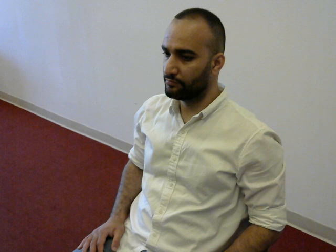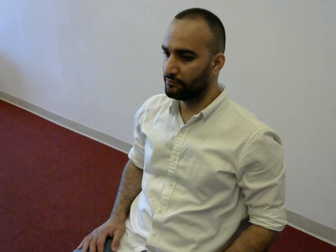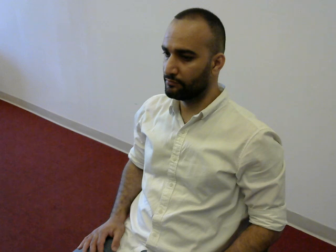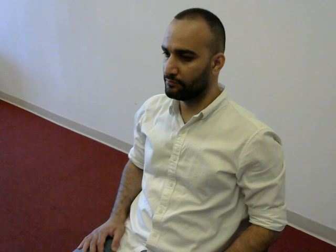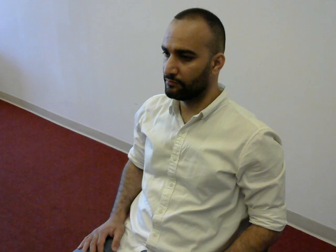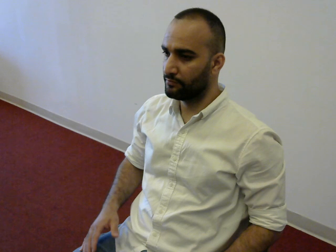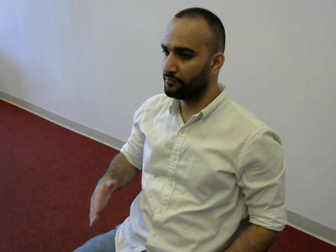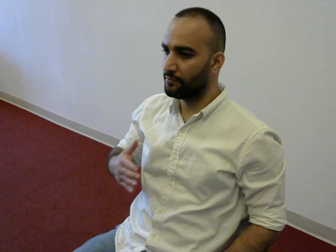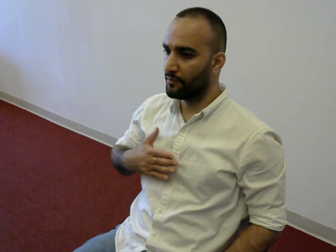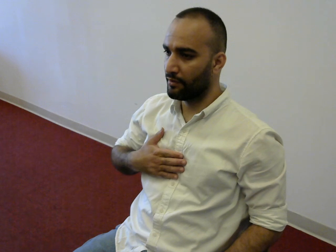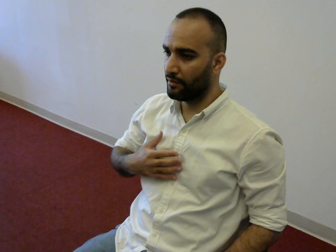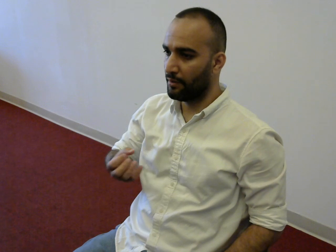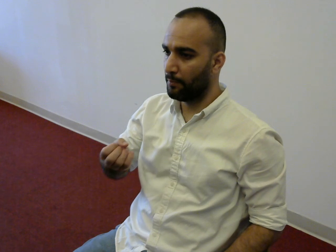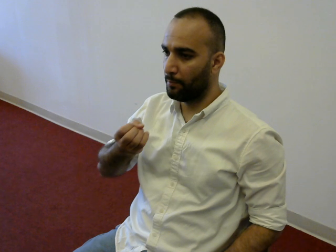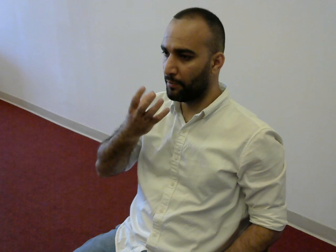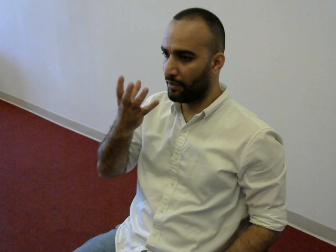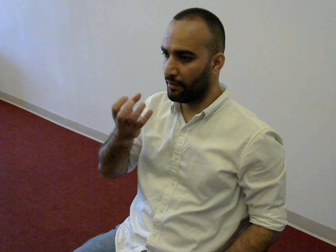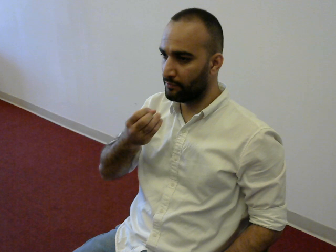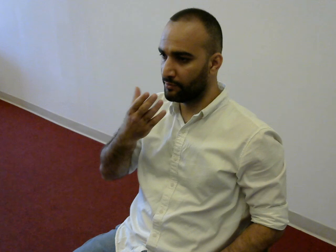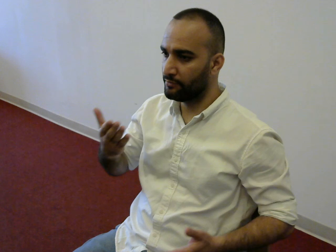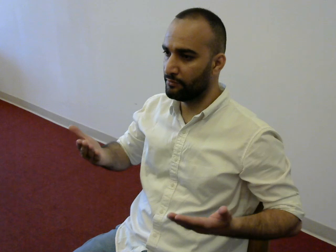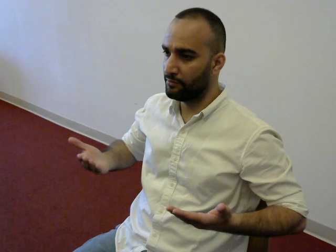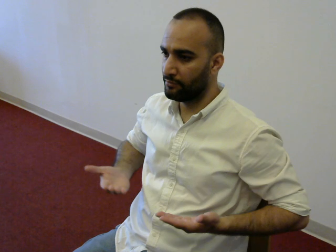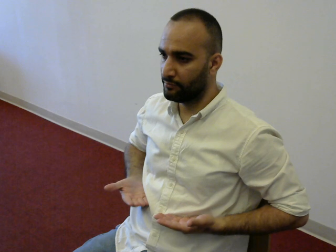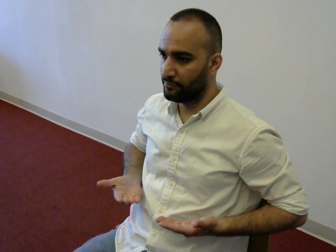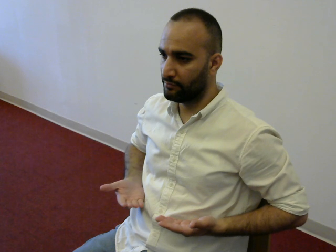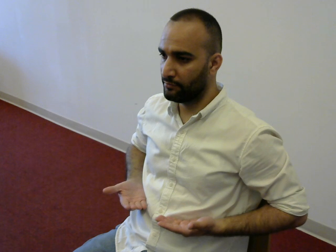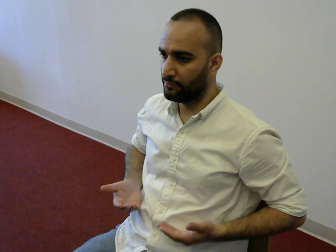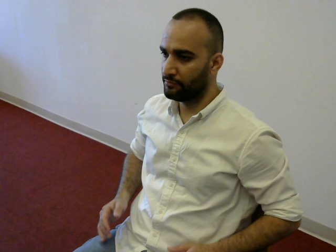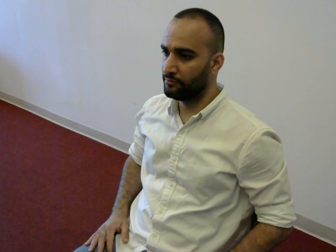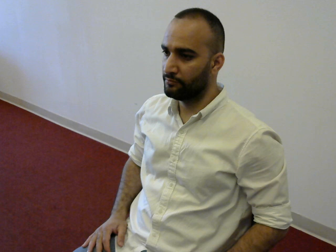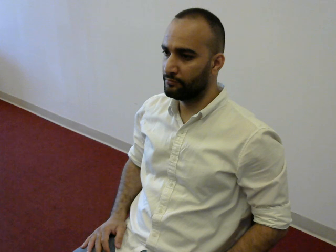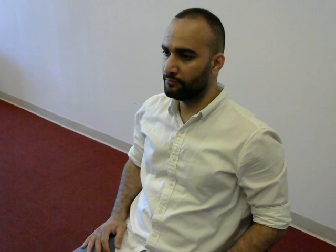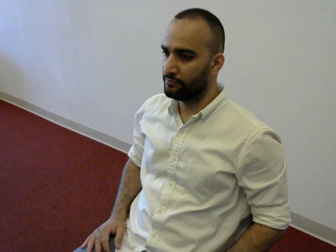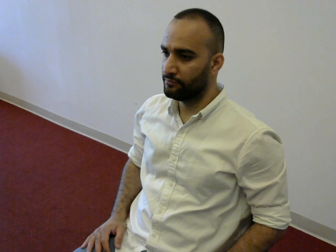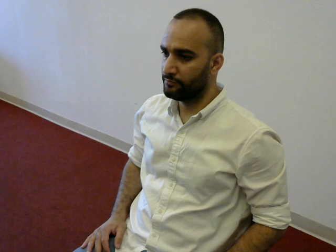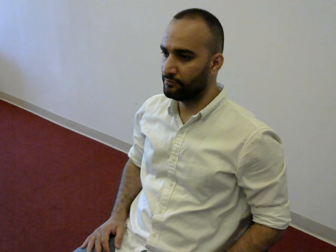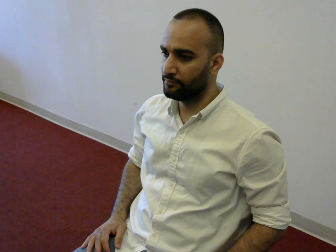Mən Bakıda yaşayıram